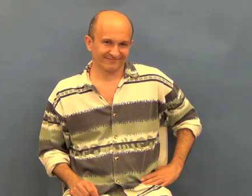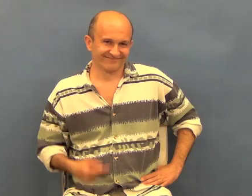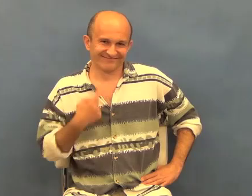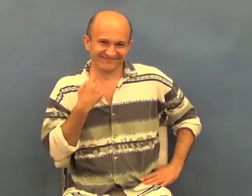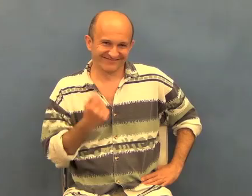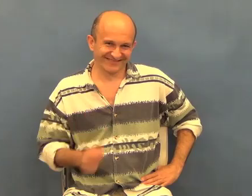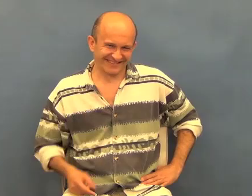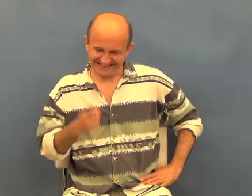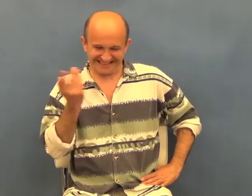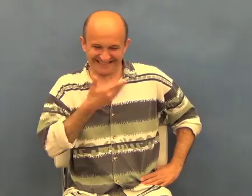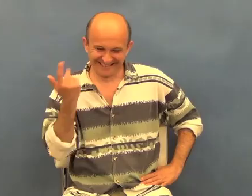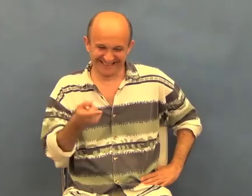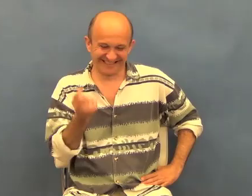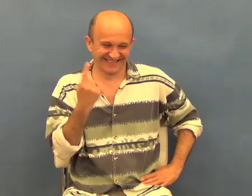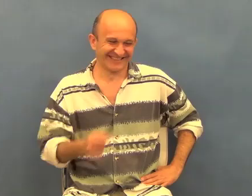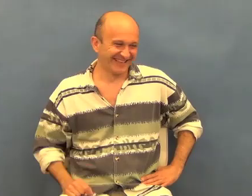Żarty! Ty nie masz tego, byłbym zaskoczony.